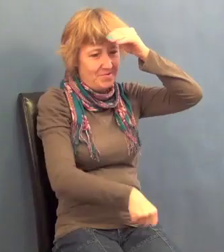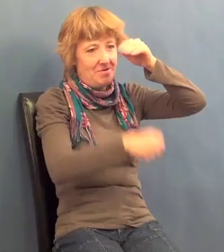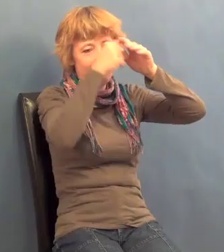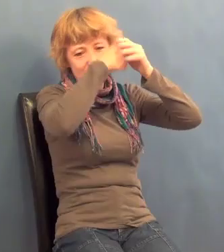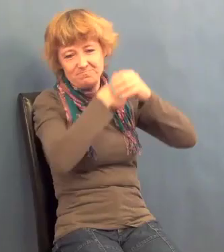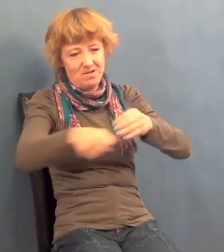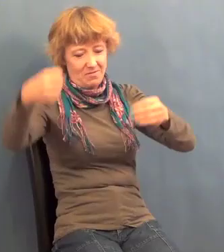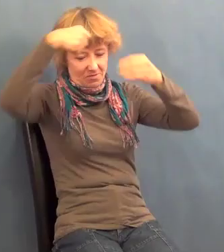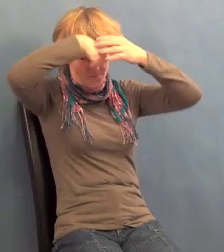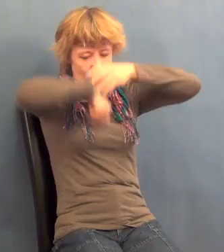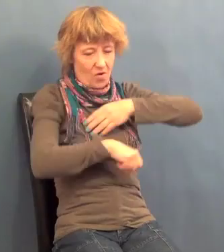Z impetem wypada na zewnątrz.